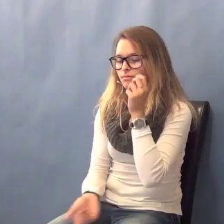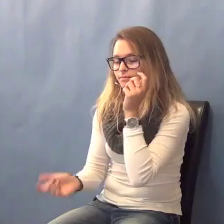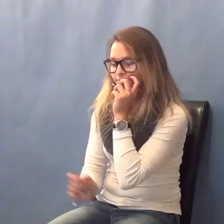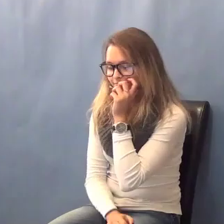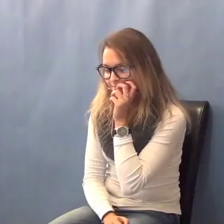No i nic z tego.